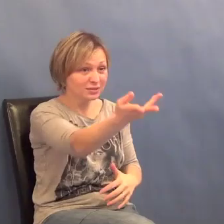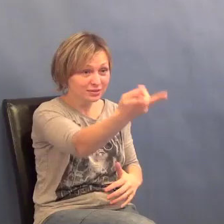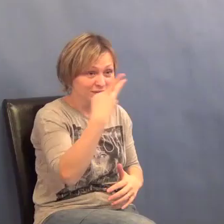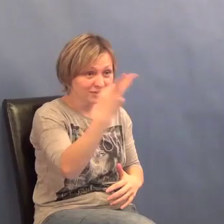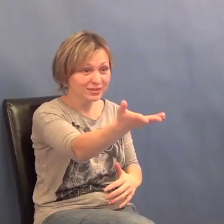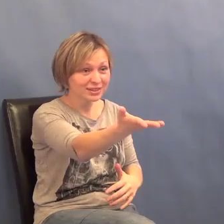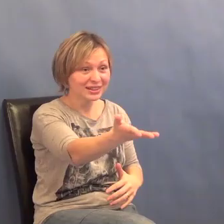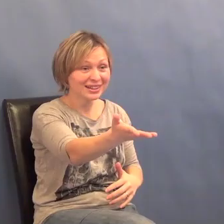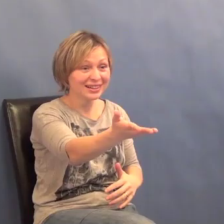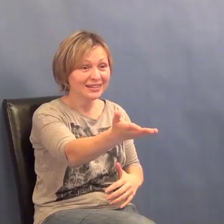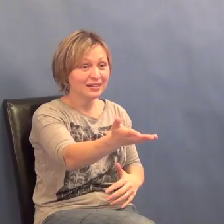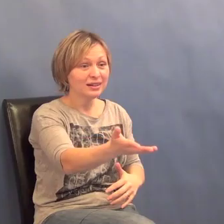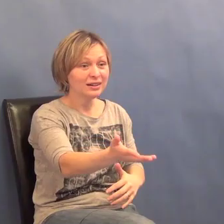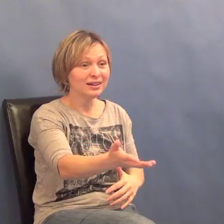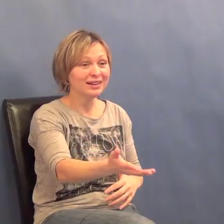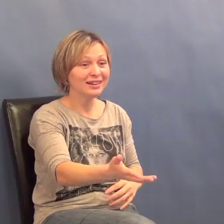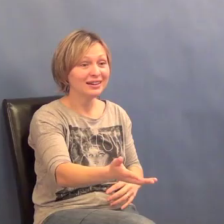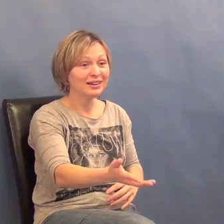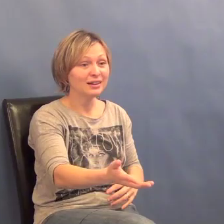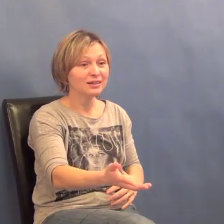Widziałaś?